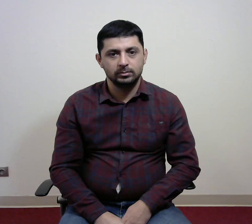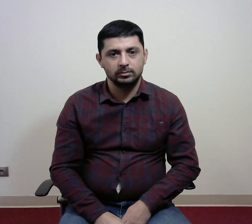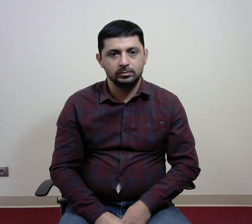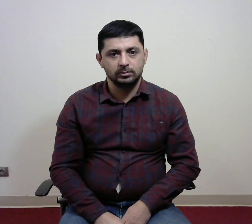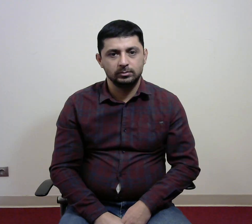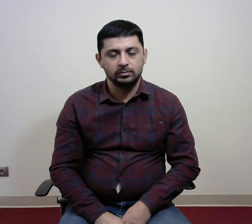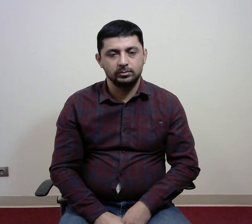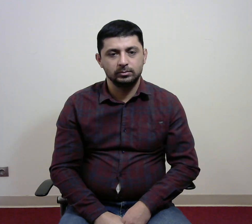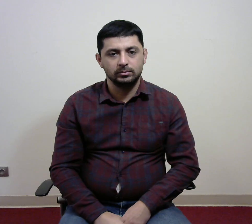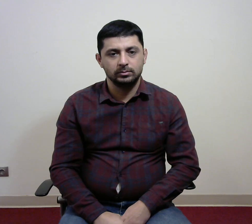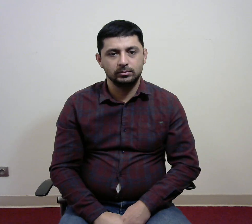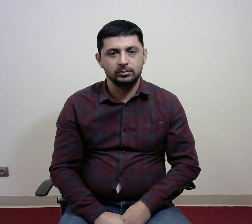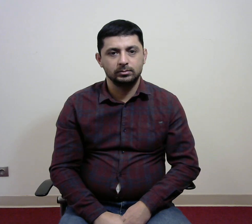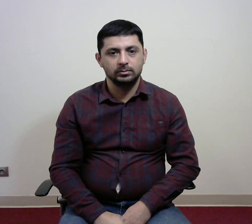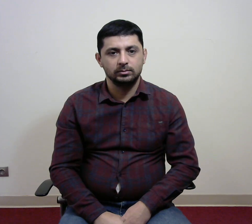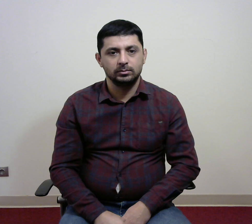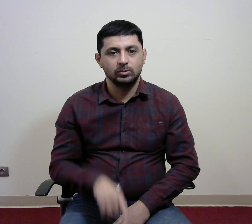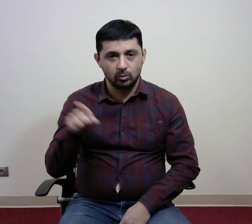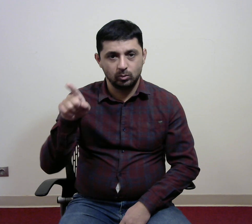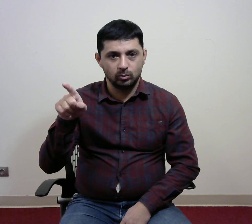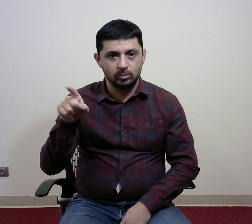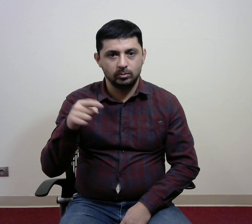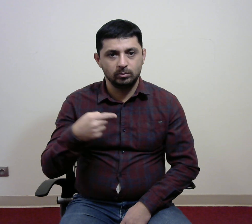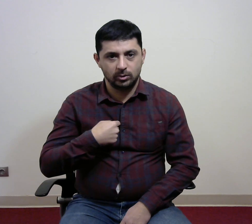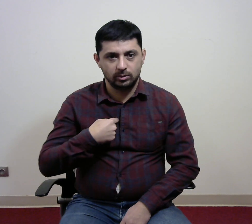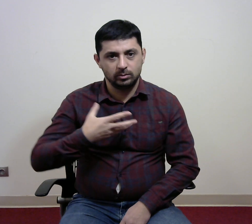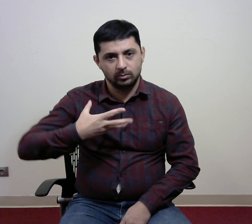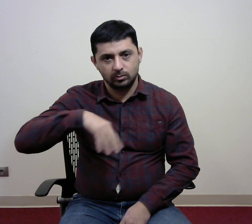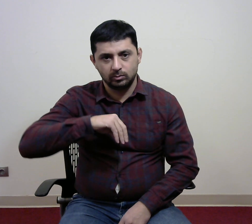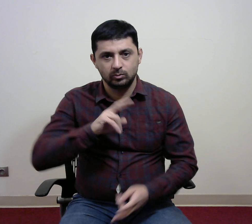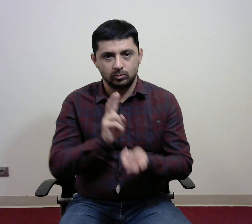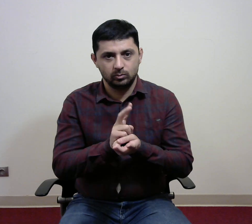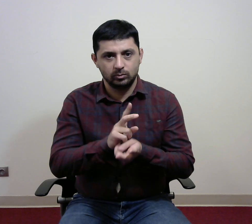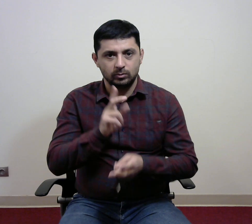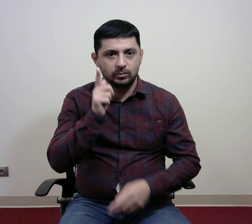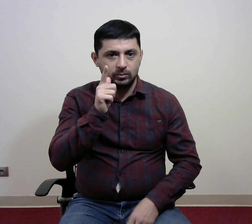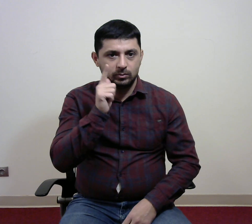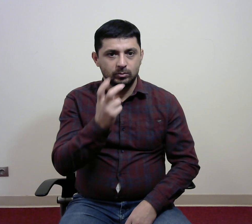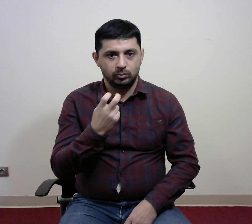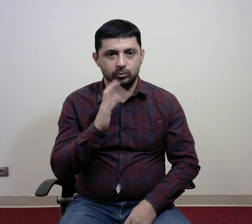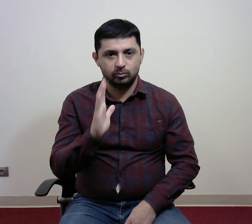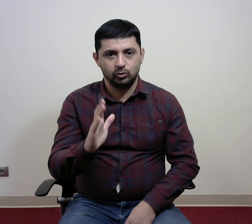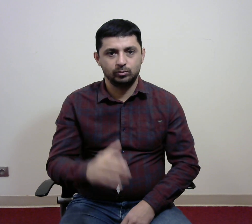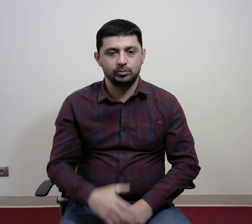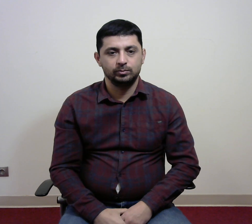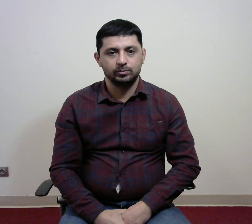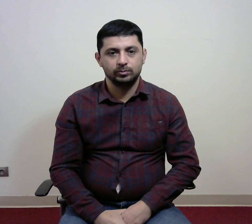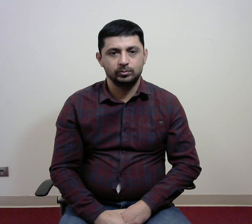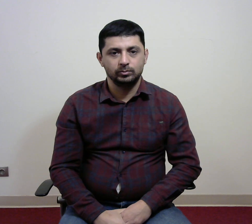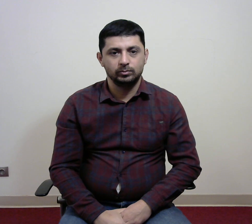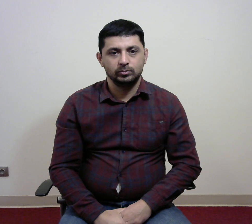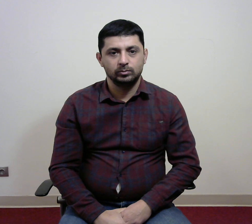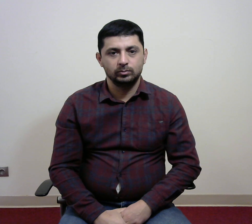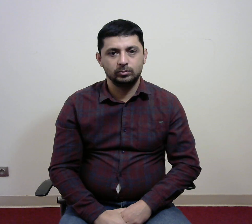O, bizi görməyə birisigün gələcək